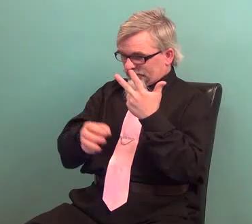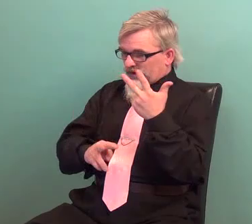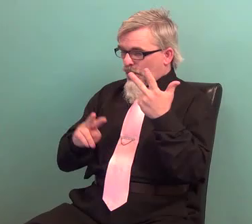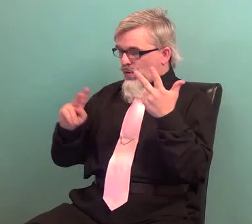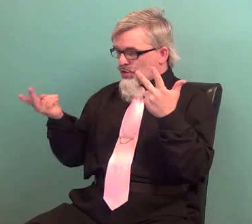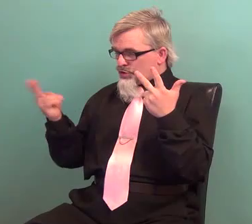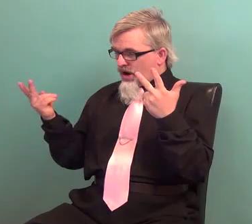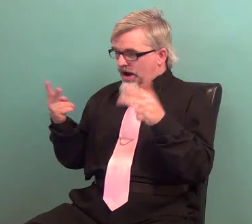Druga data...